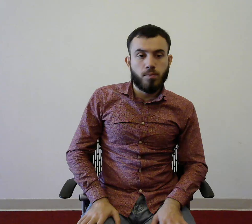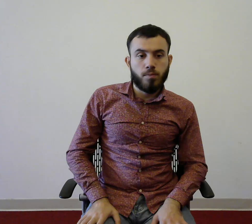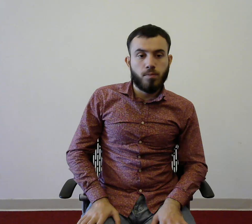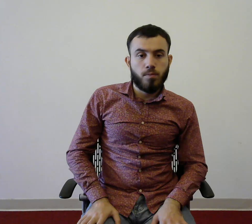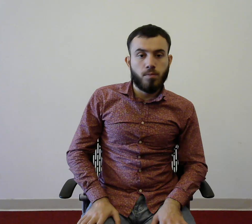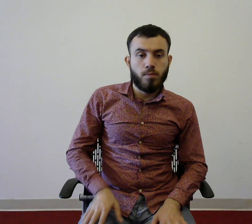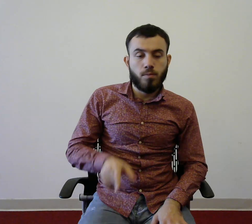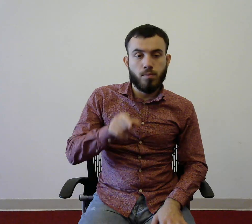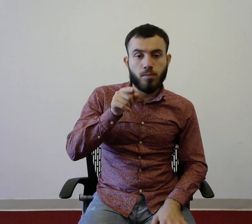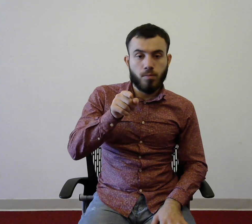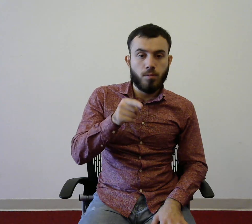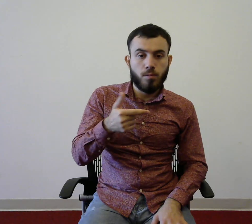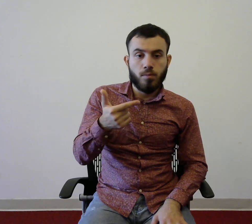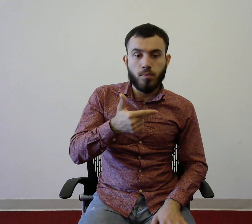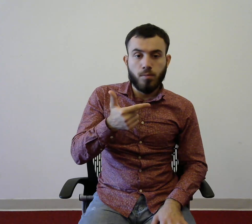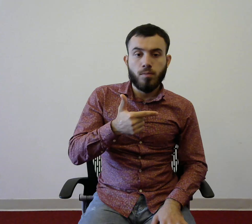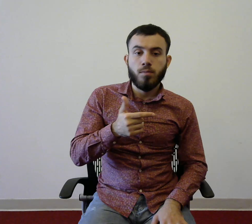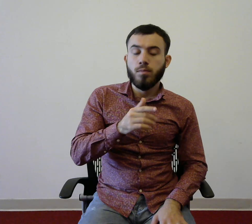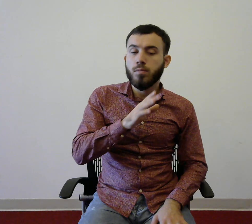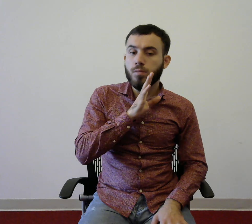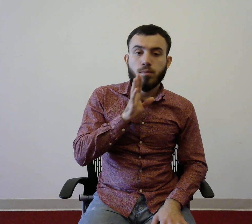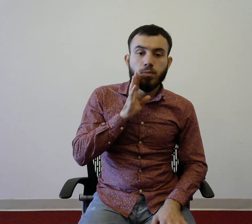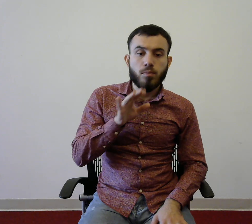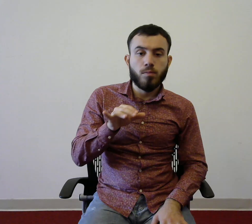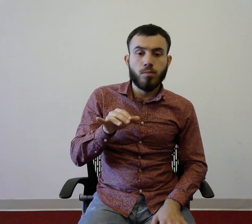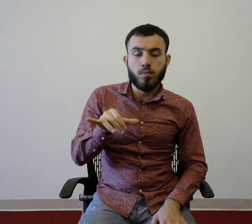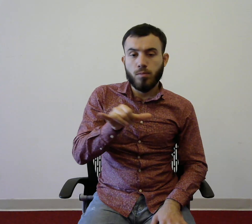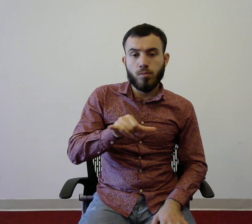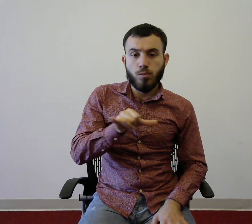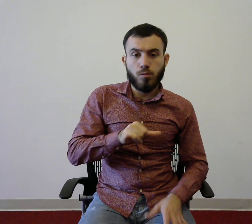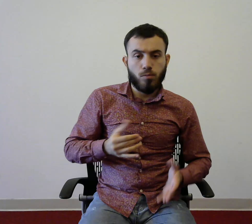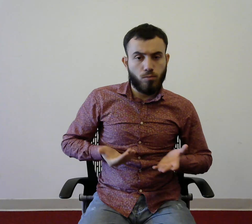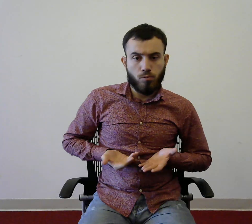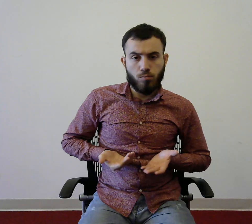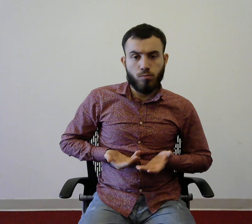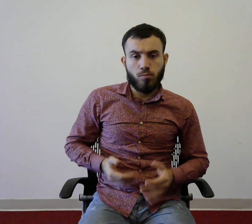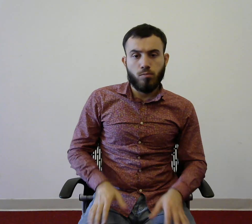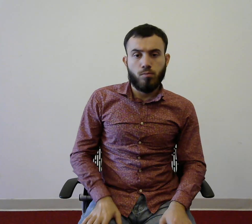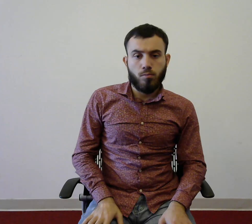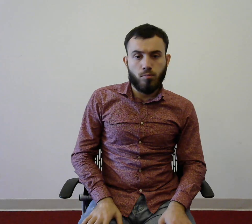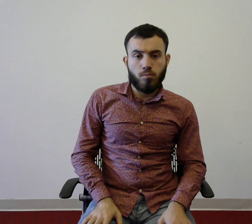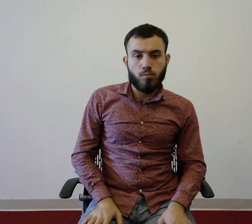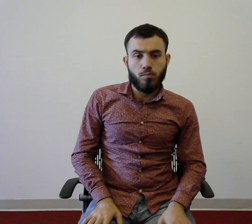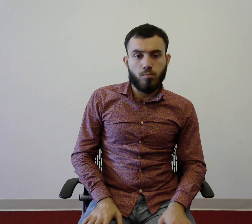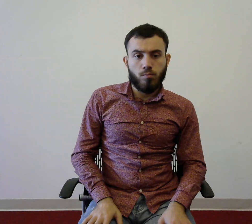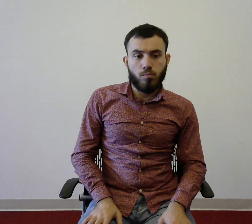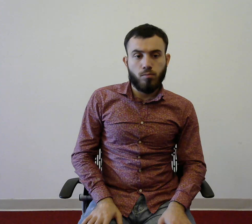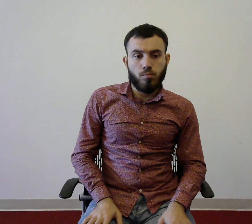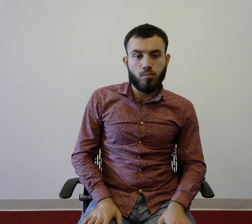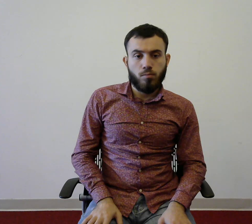Sənin qayınanan harda yaşayır?